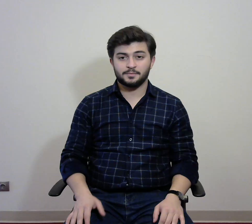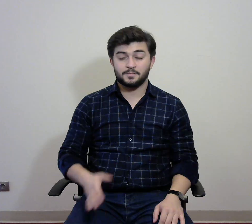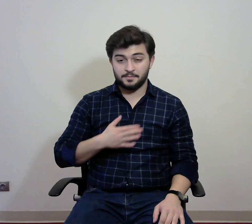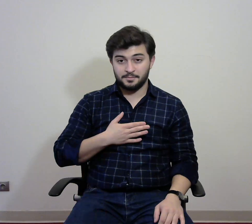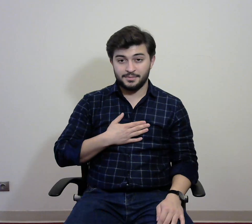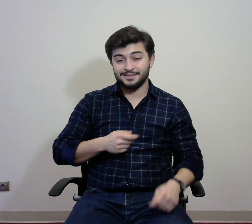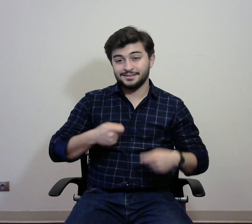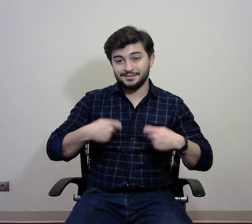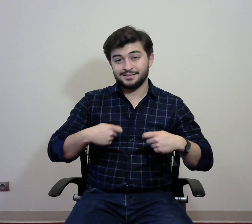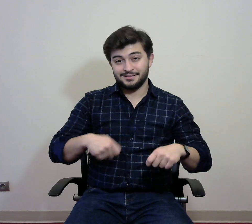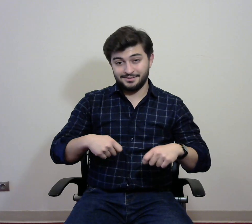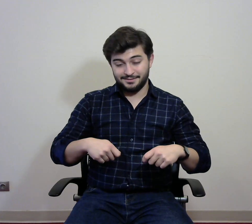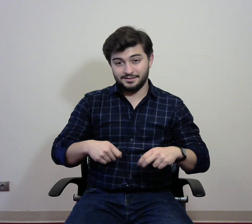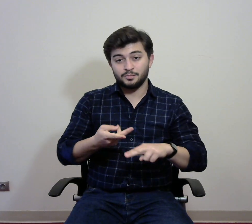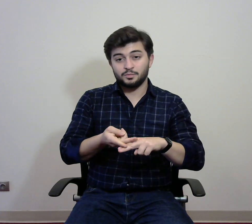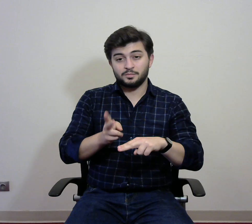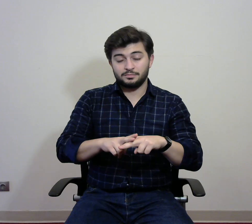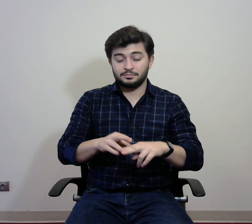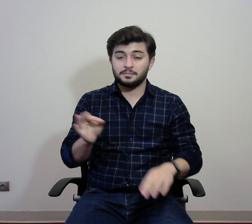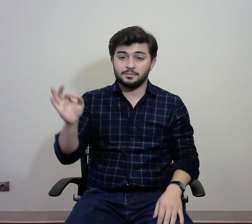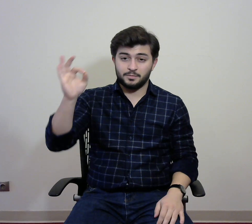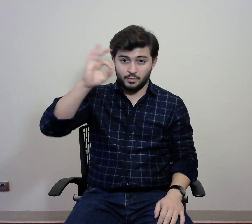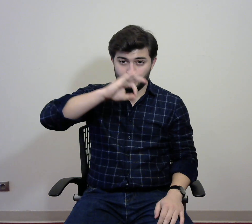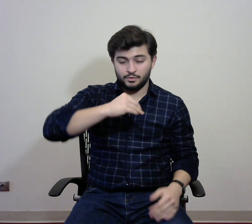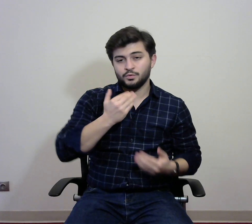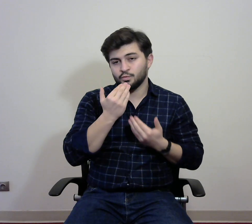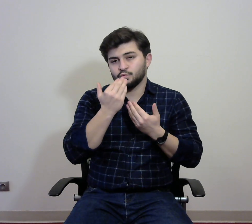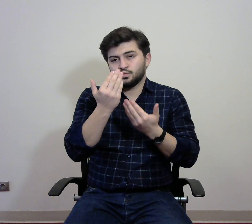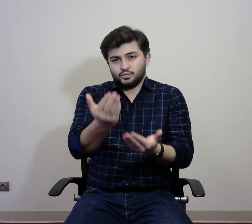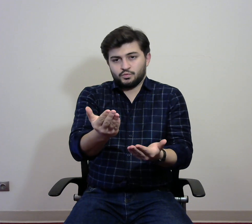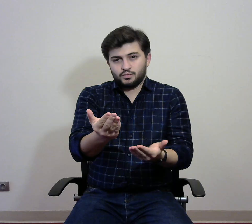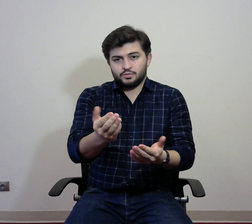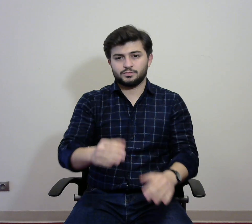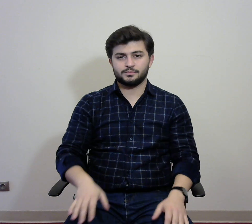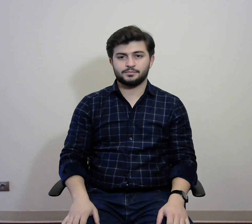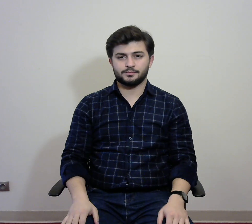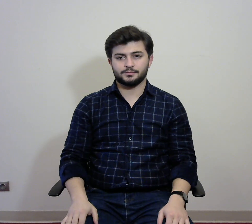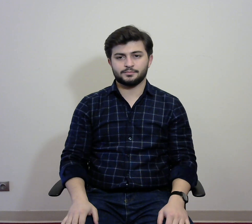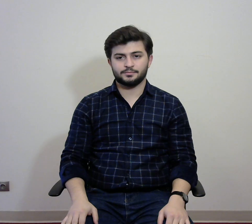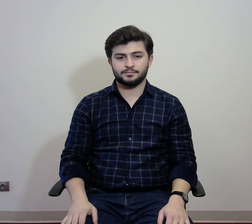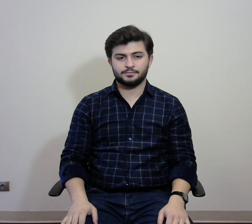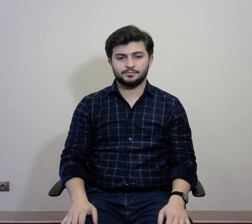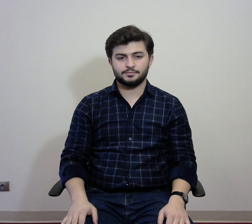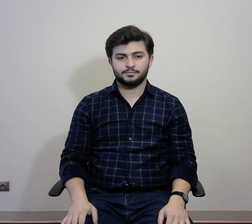Mən satıcıdan bu barədə soruşdum